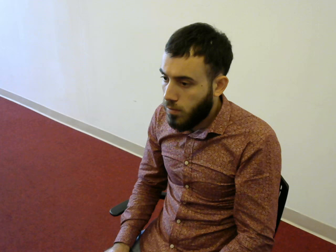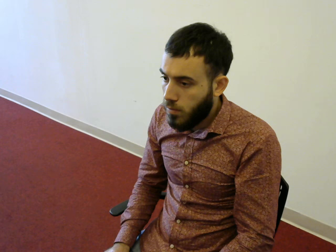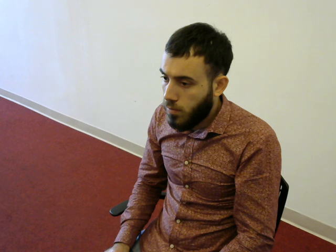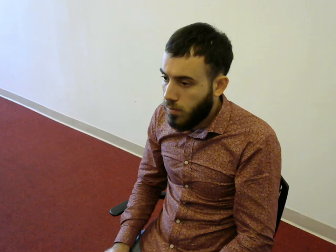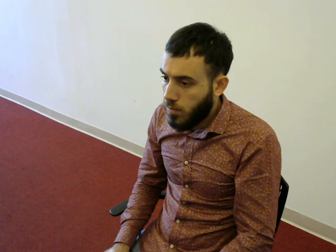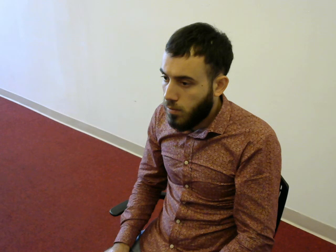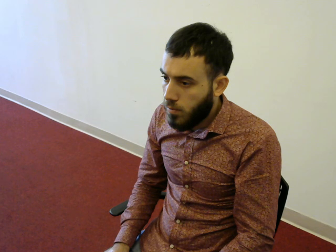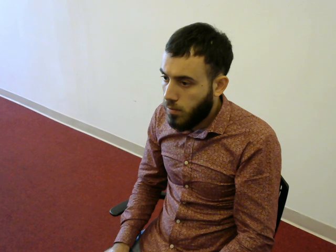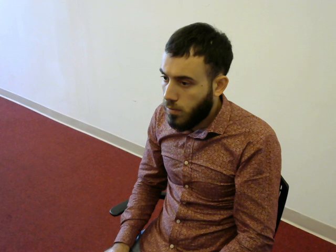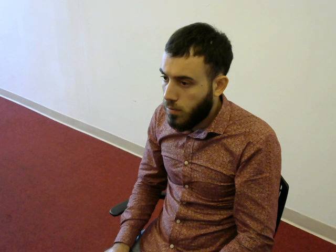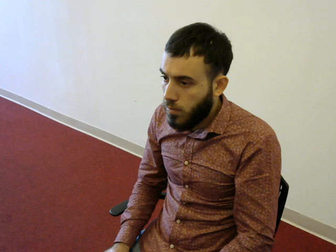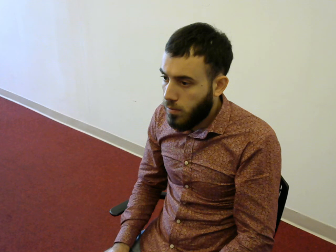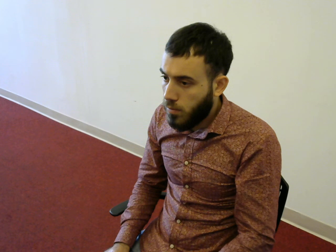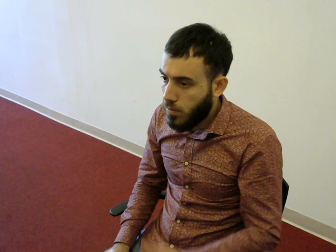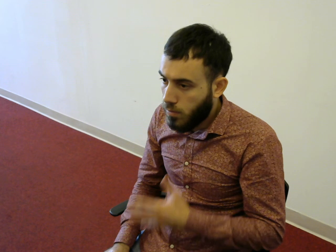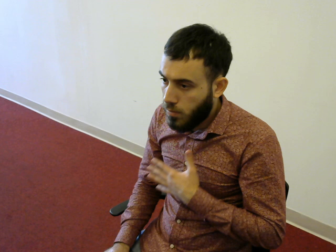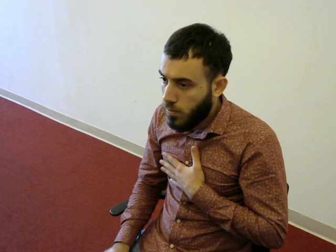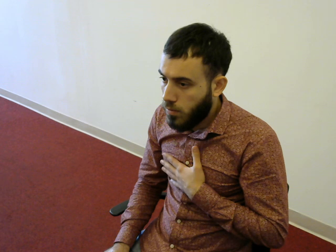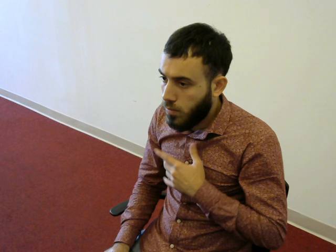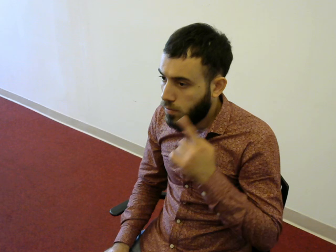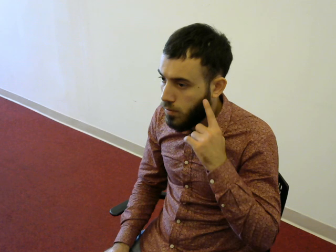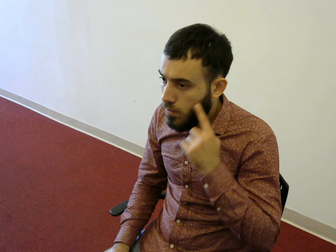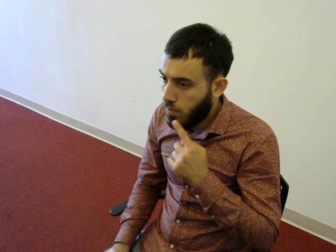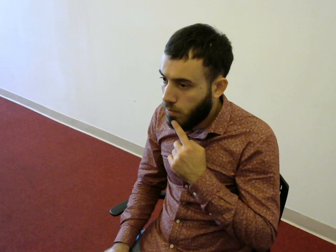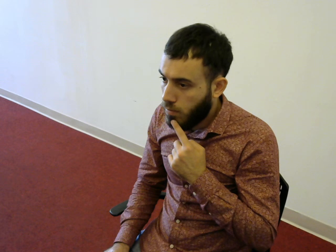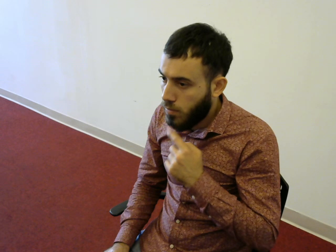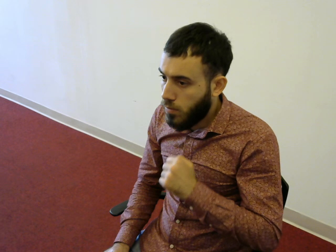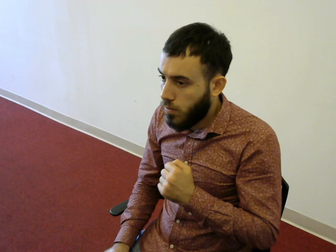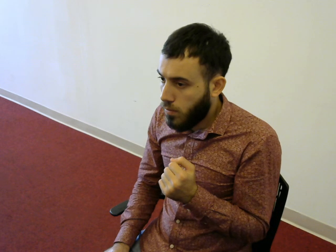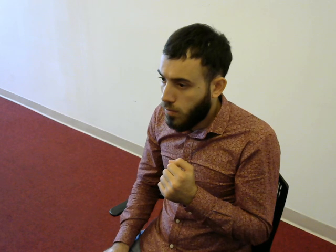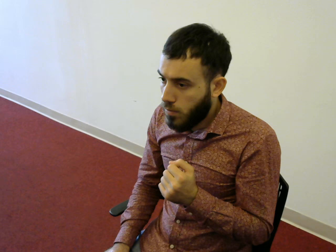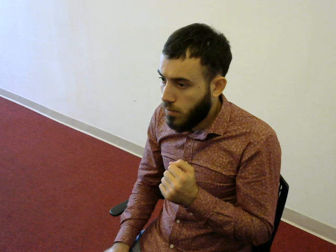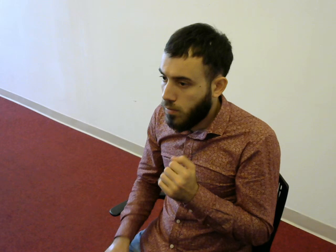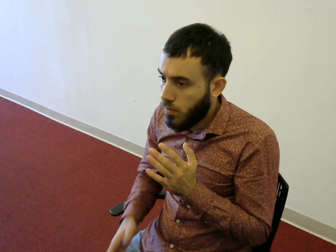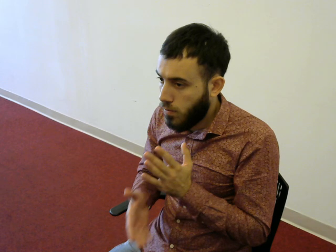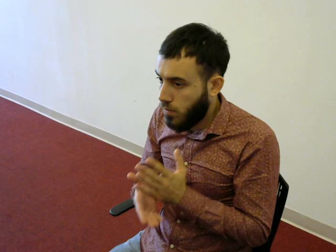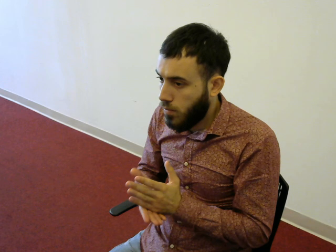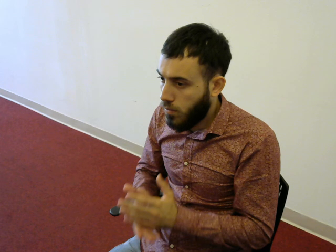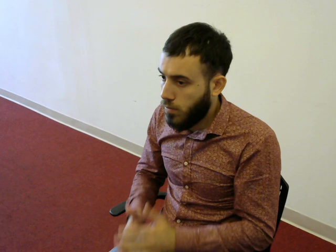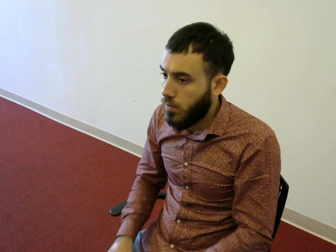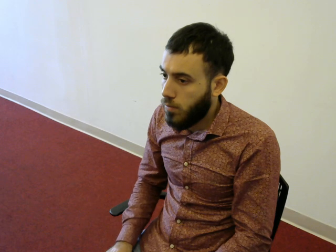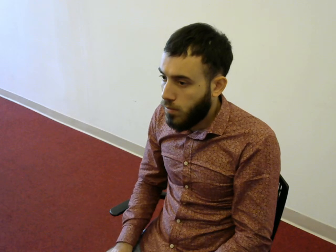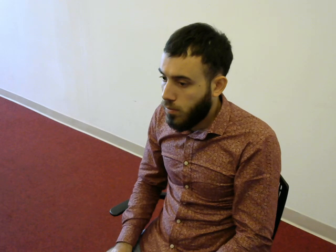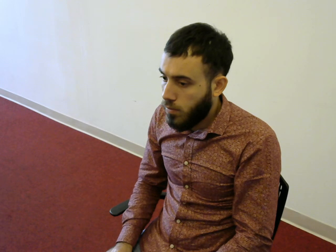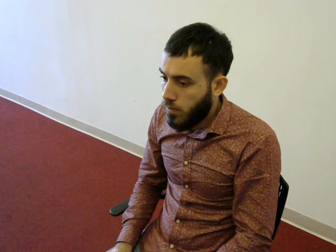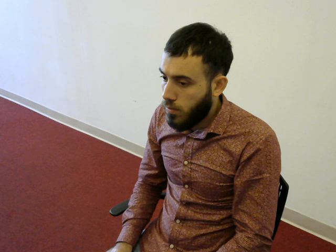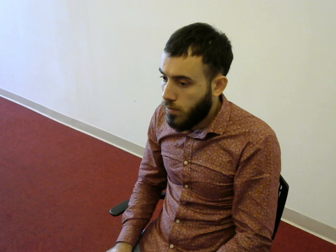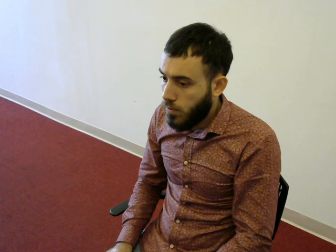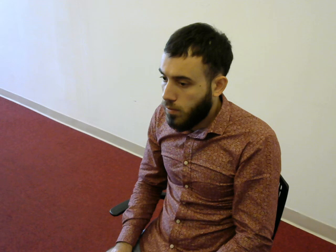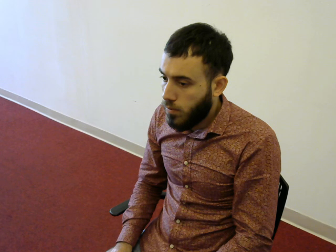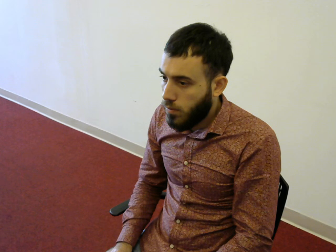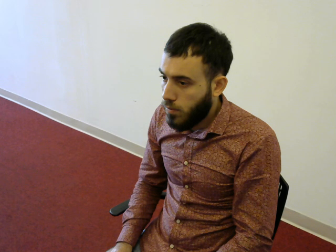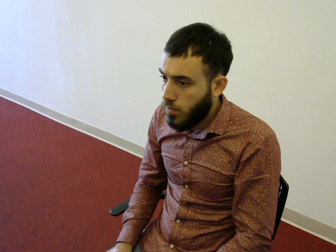Mənim eşitmə məhdudiyyətli dostlarım var